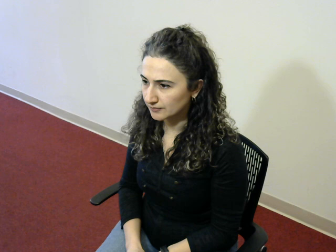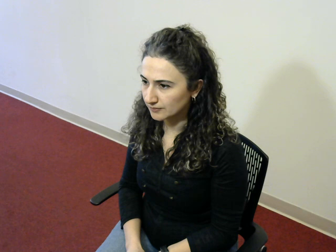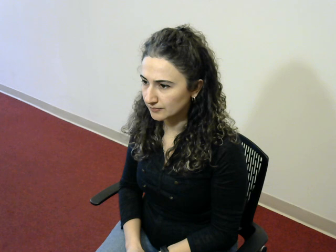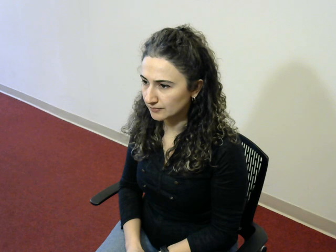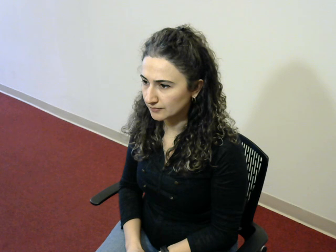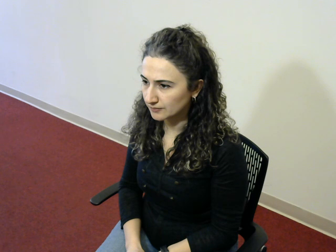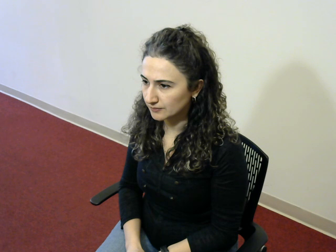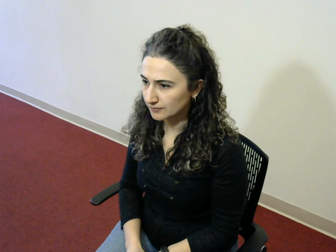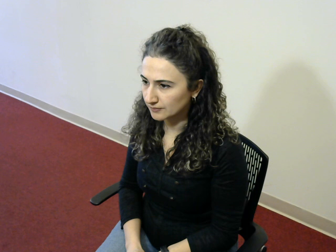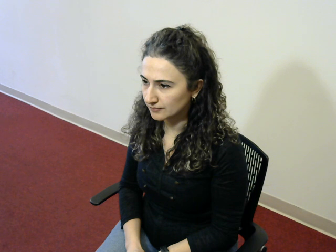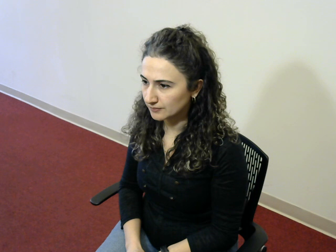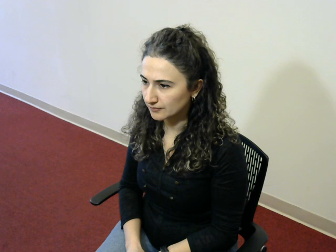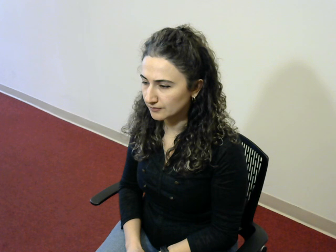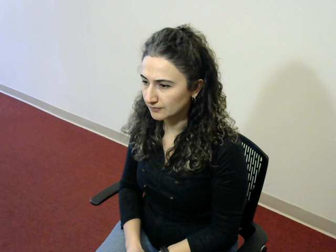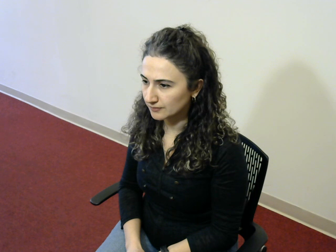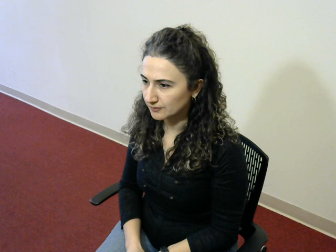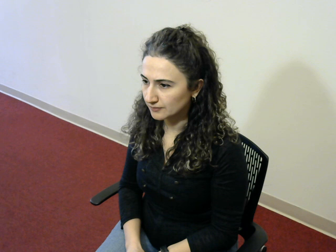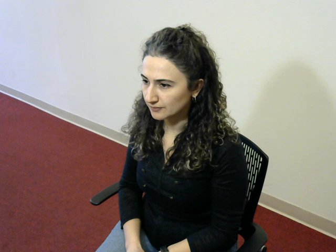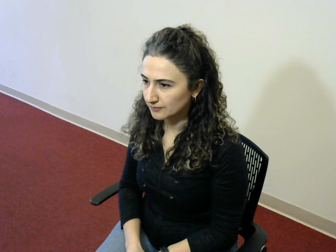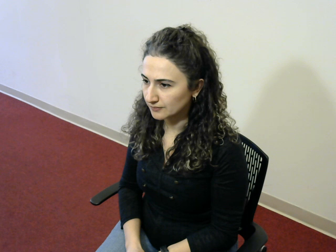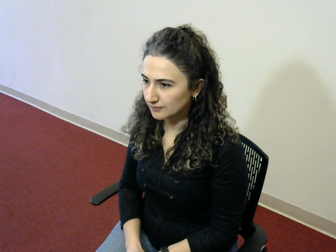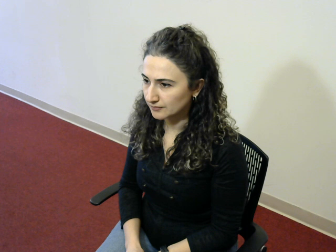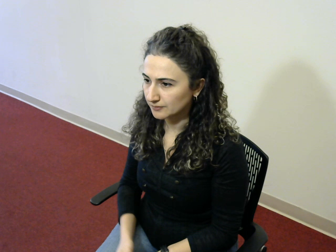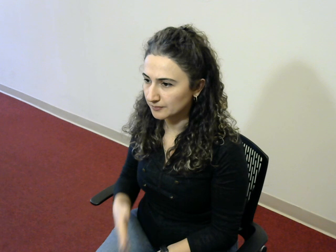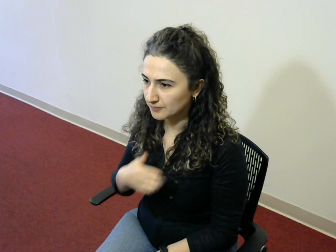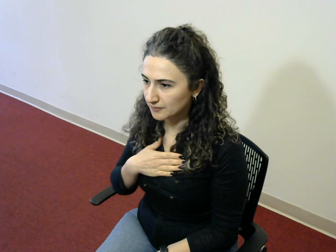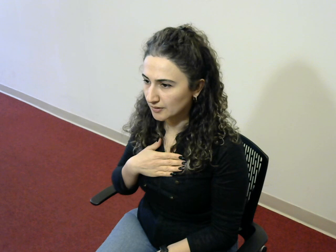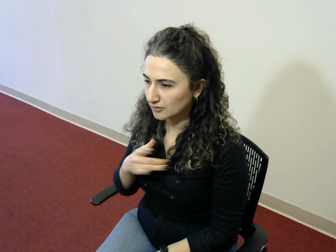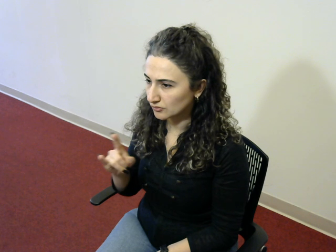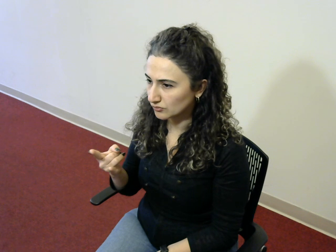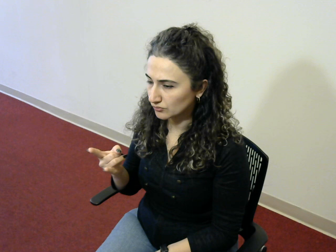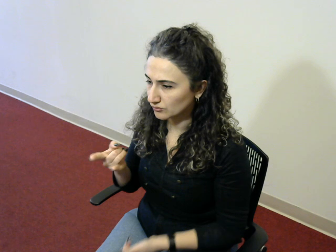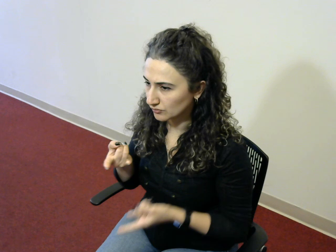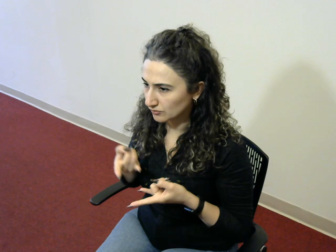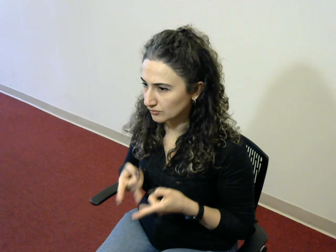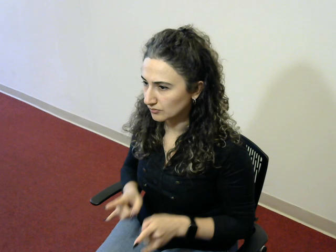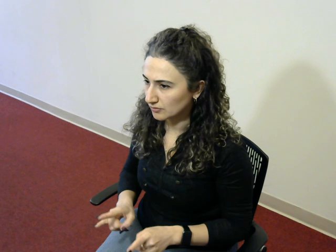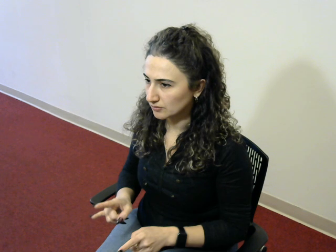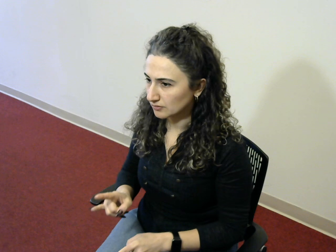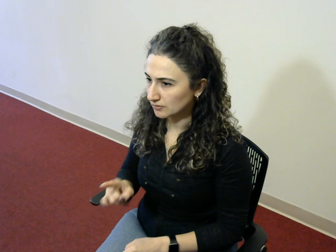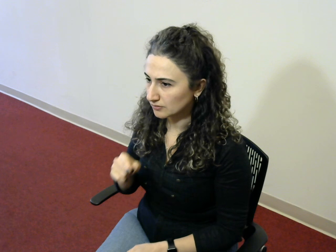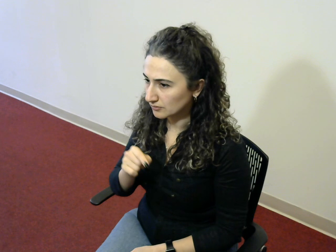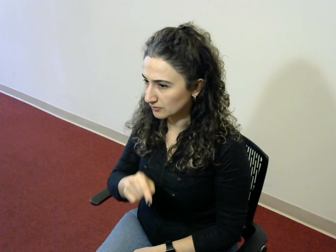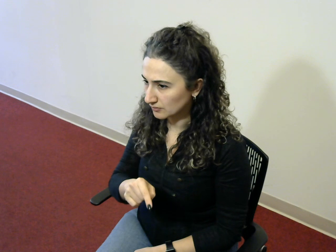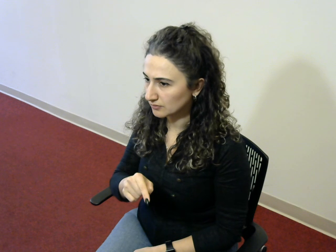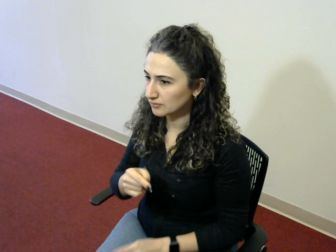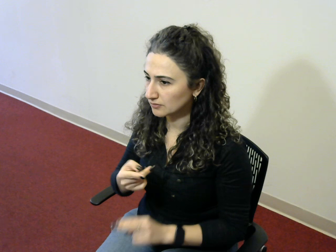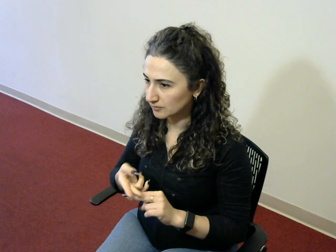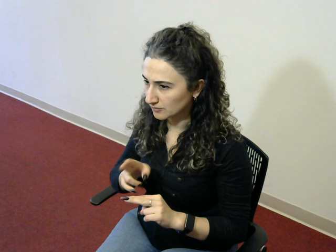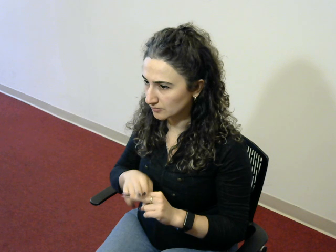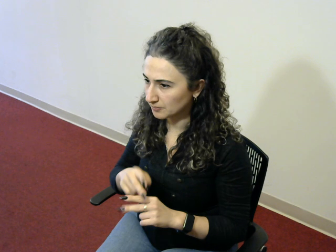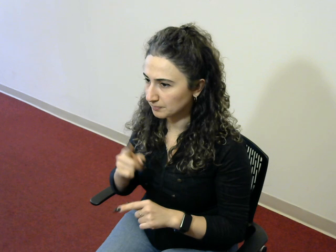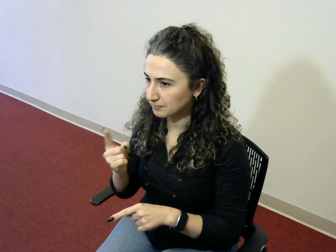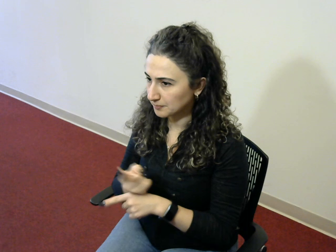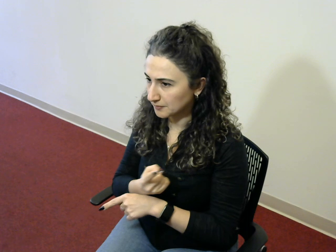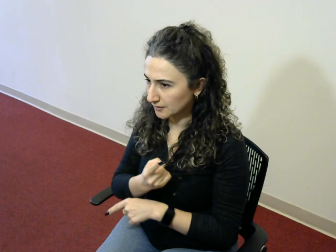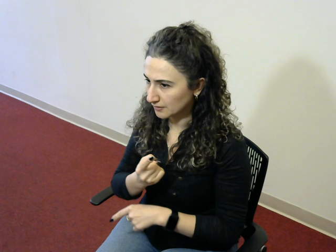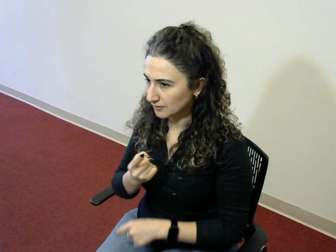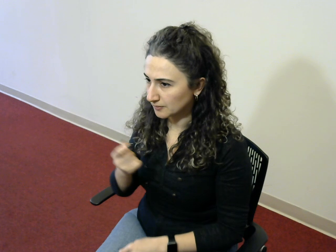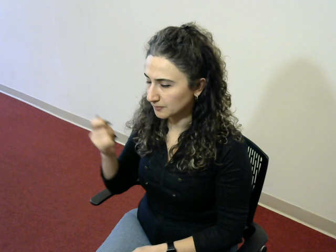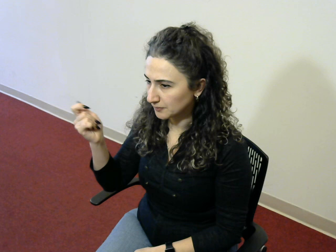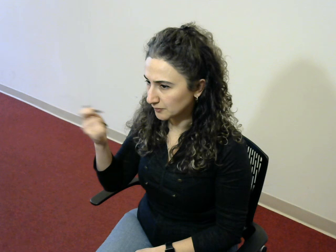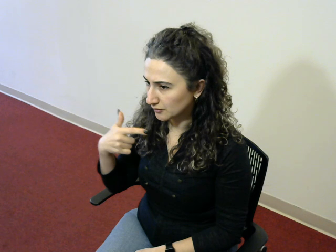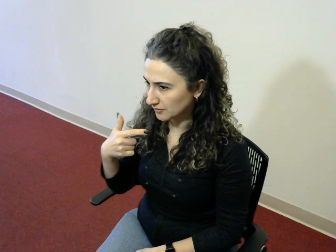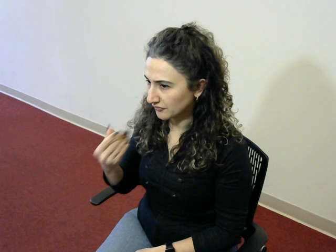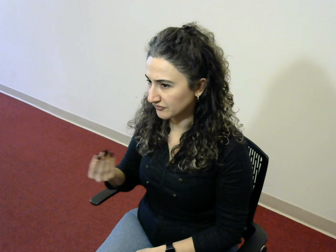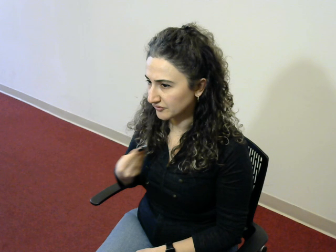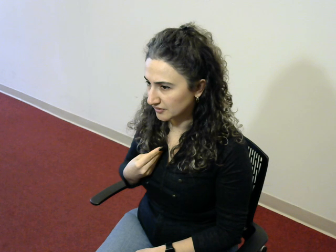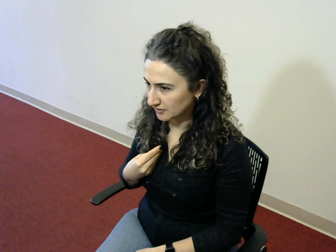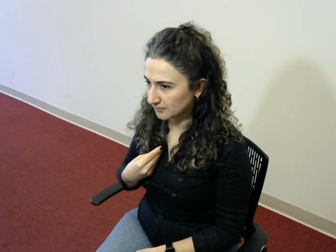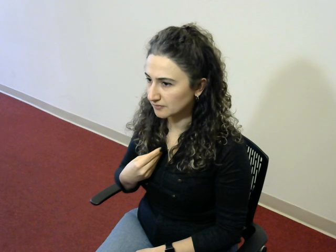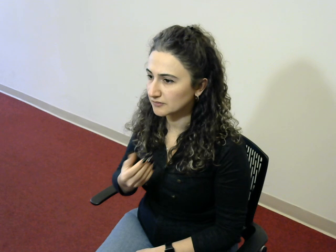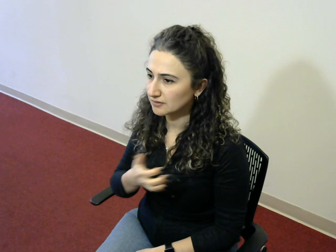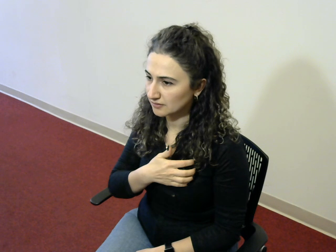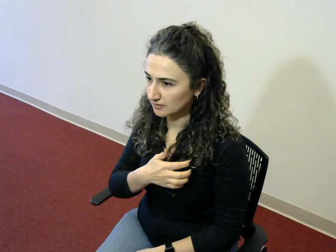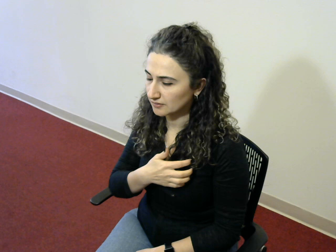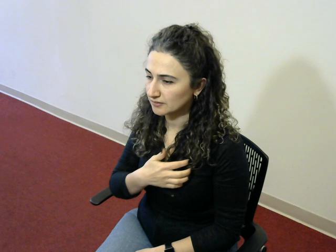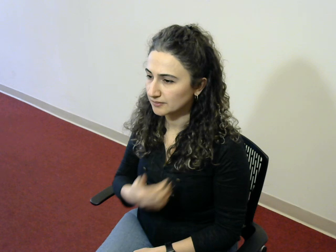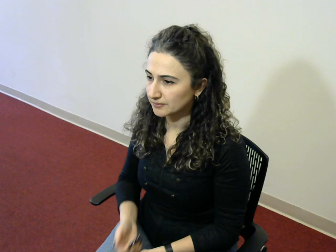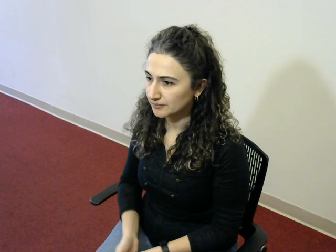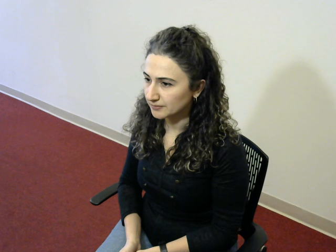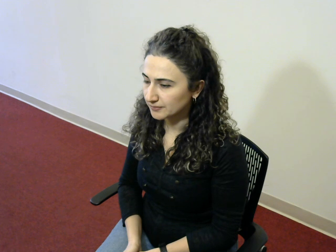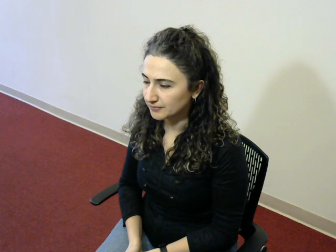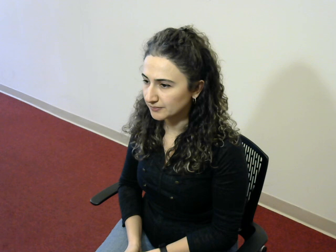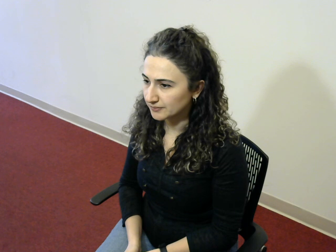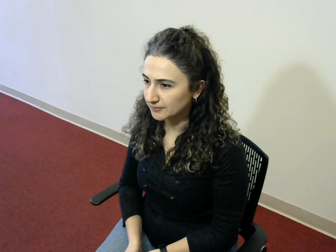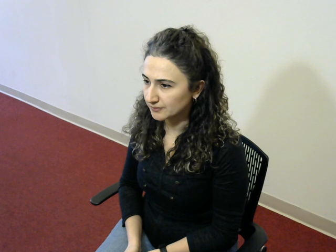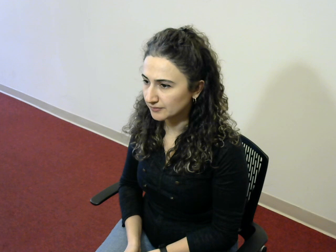Mənim uşağım anadan olub, ona görə birdəfəlik müavinət almaq istəyirəm